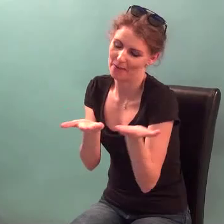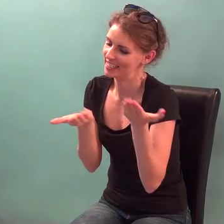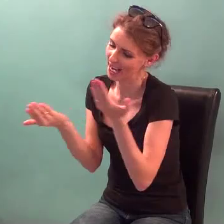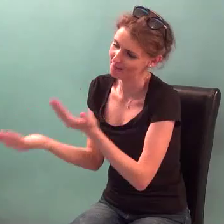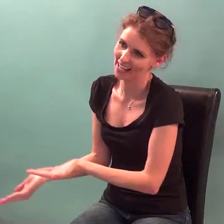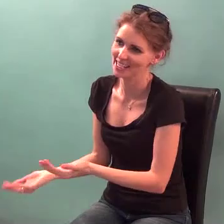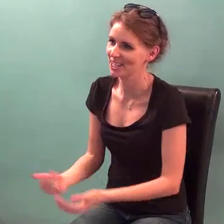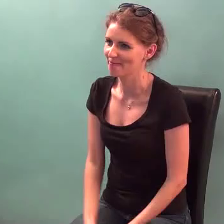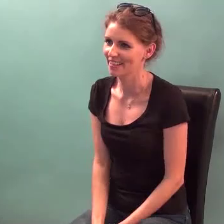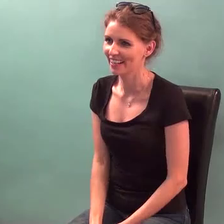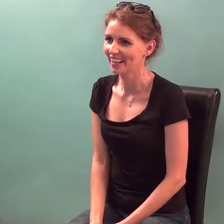Zapraszam.